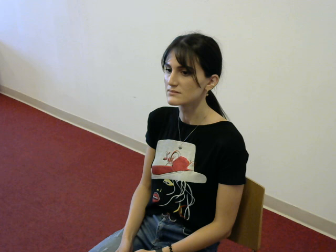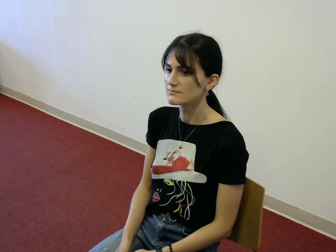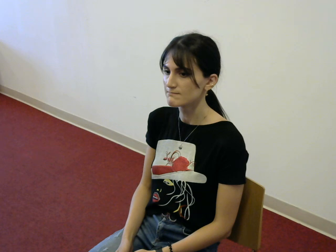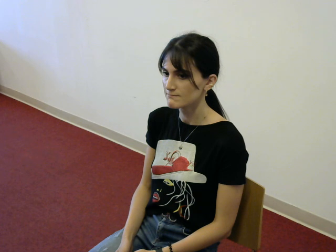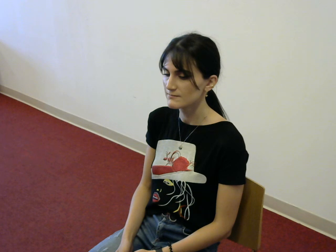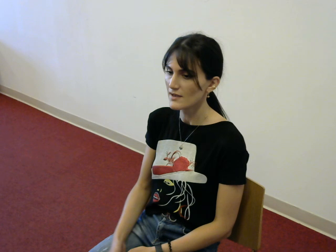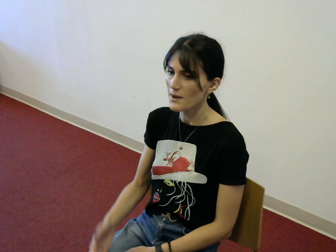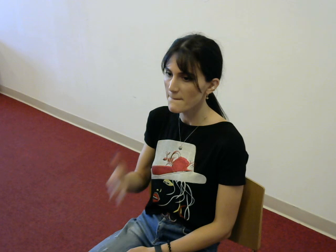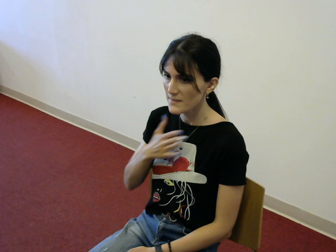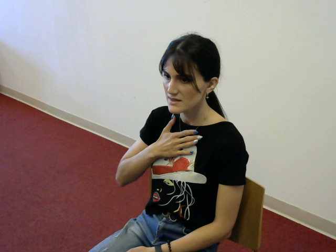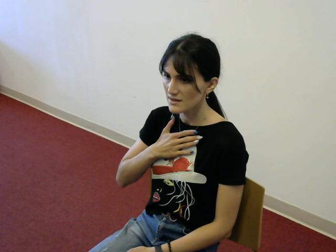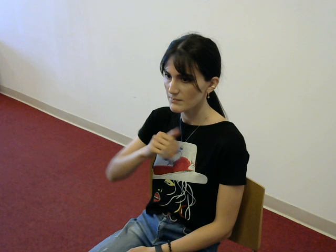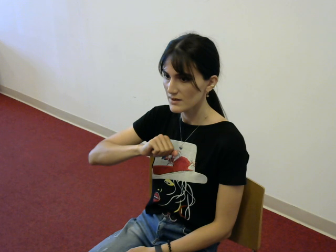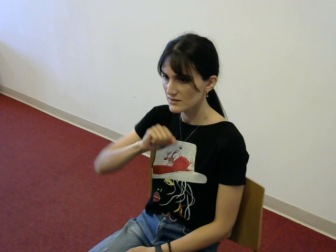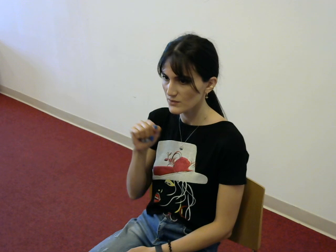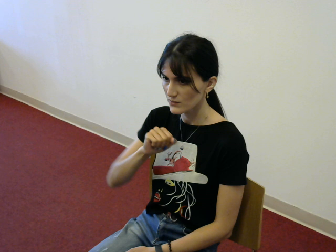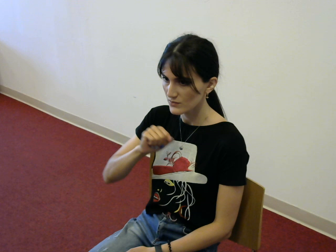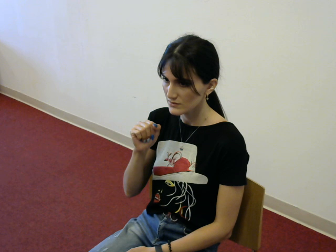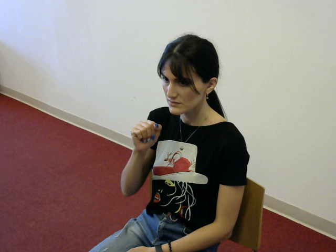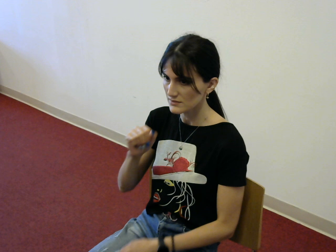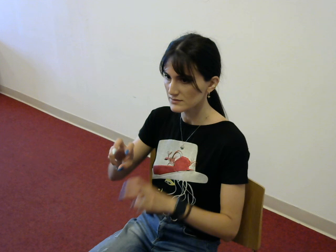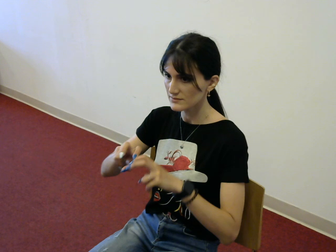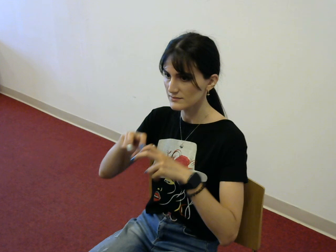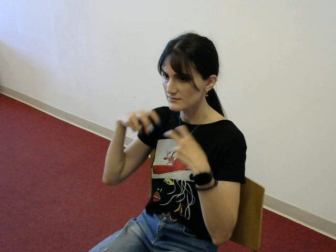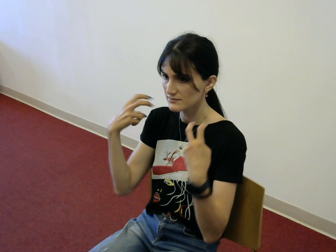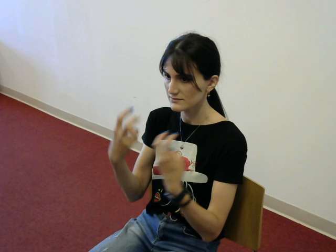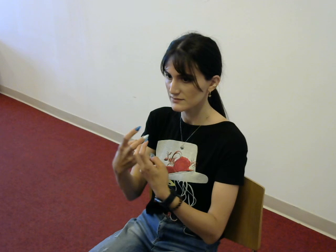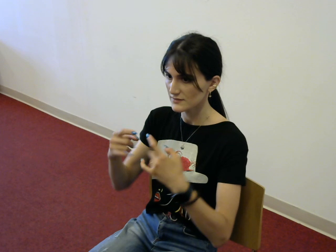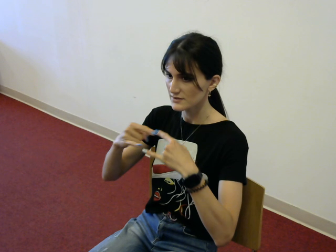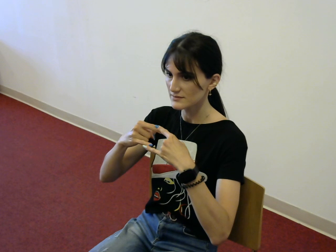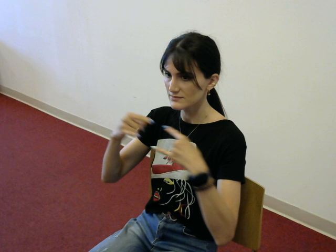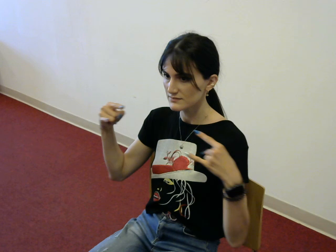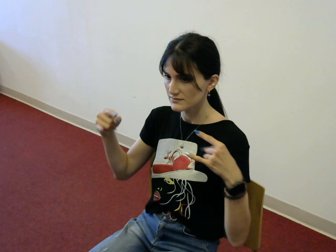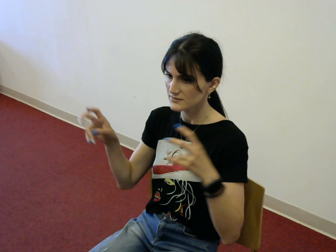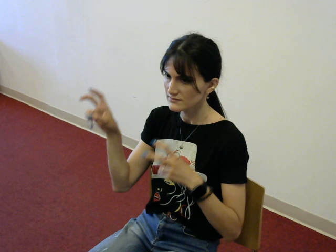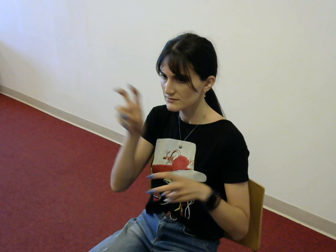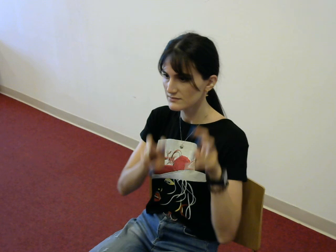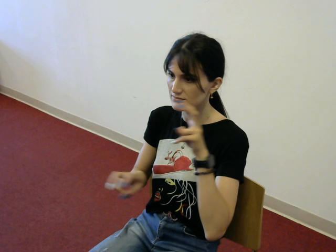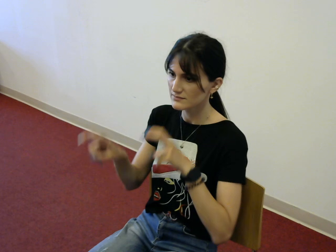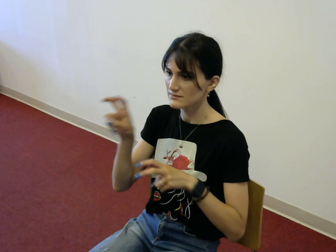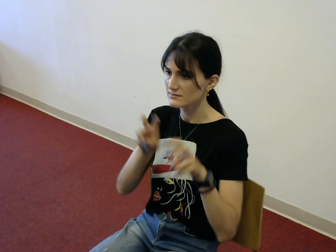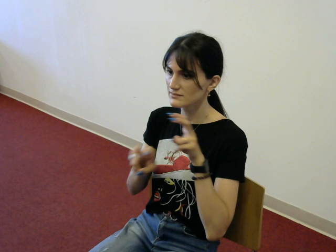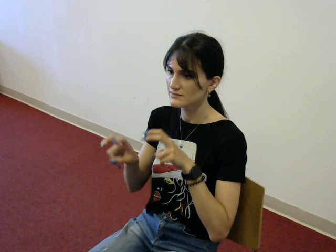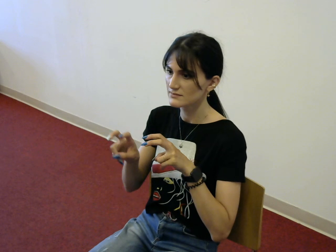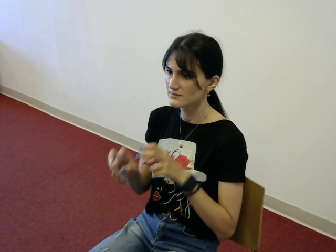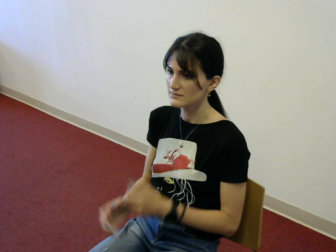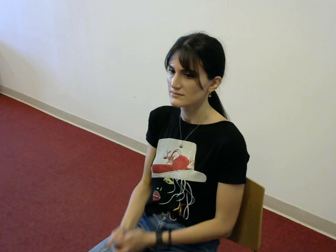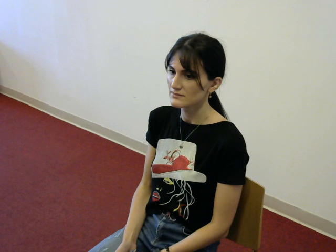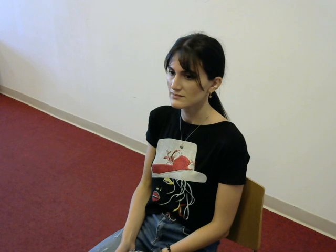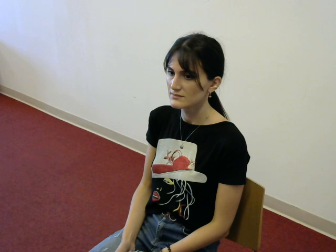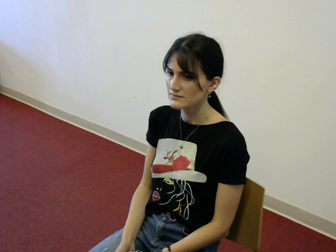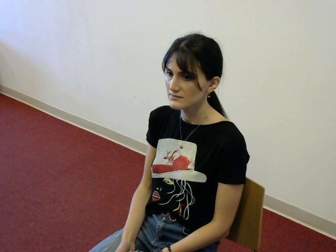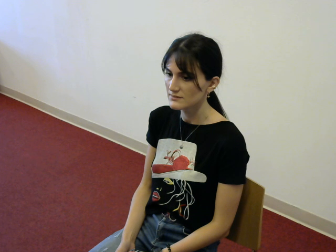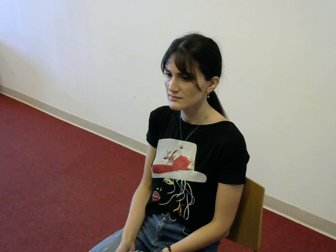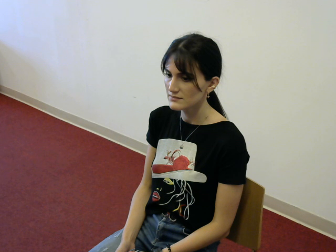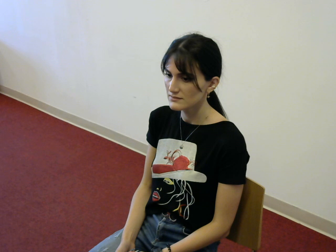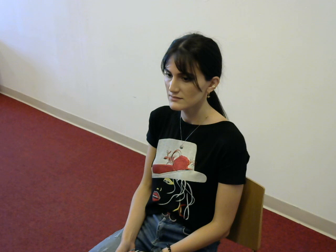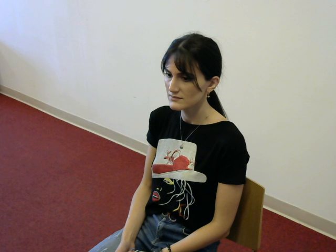Mən dostlarımın olduğu masanı axtarıram